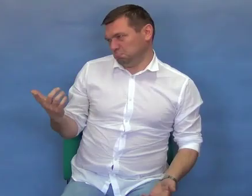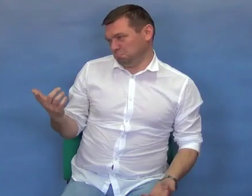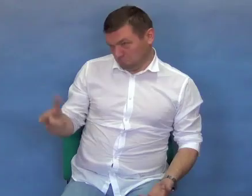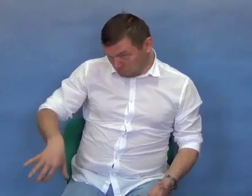Czy oni ukradli?